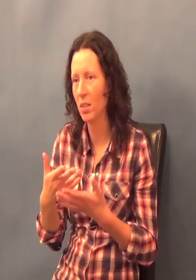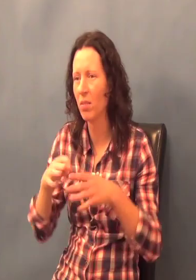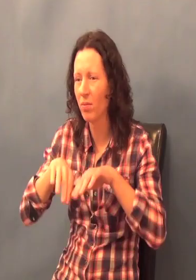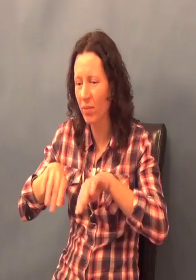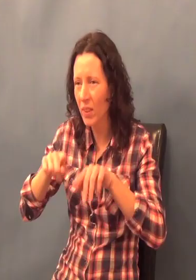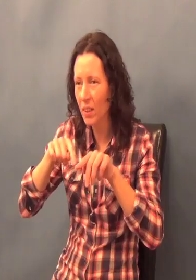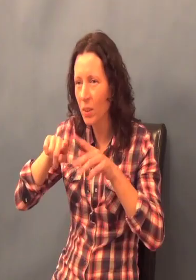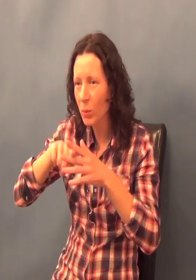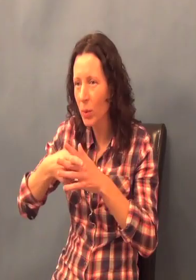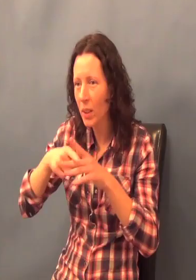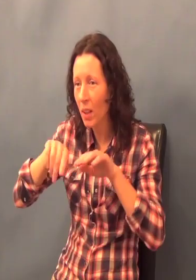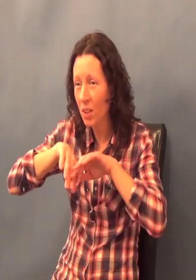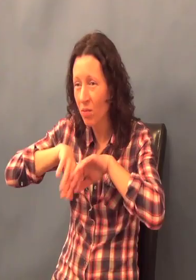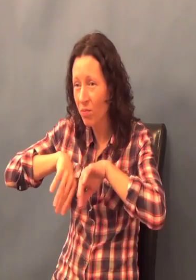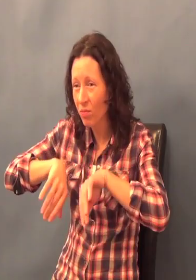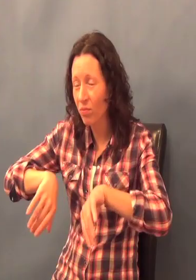Nora w ziemi, tak, krecia.